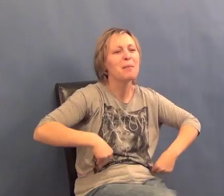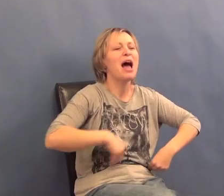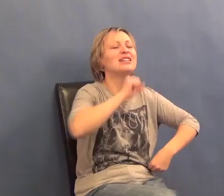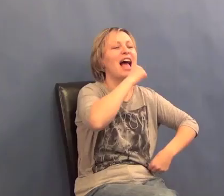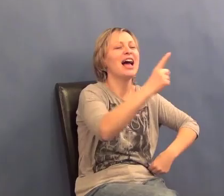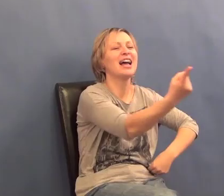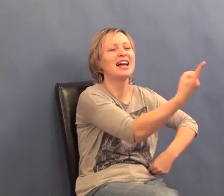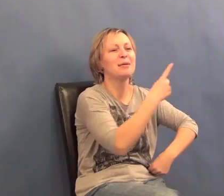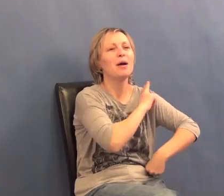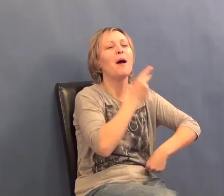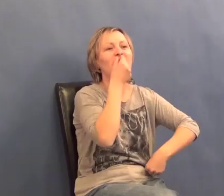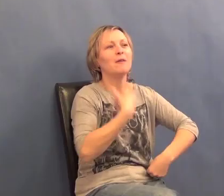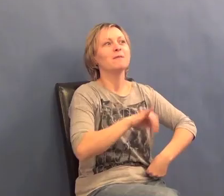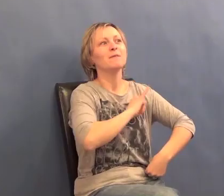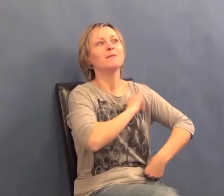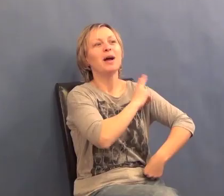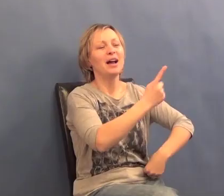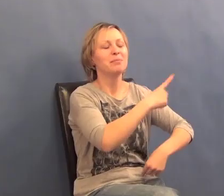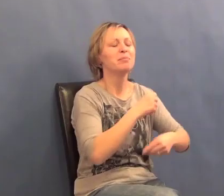Starsza pani podchodzi, a Chaplinowi jest niezręcznie z powodu obecności policjanta.